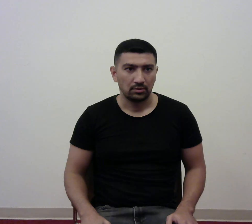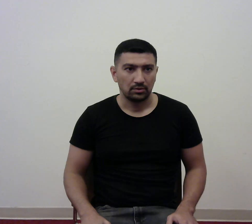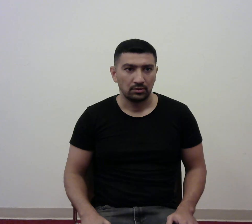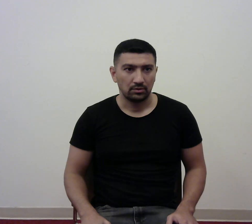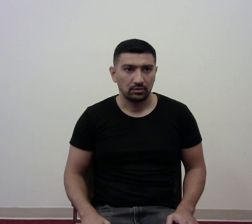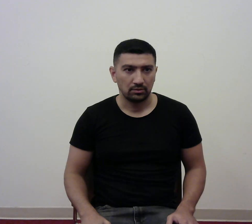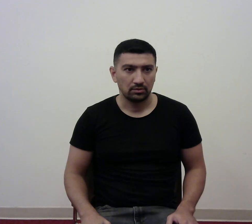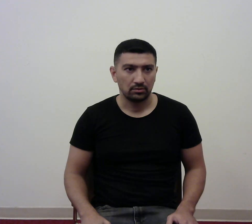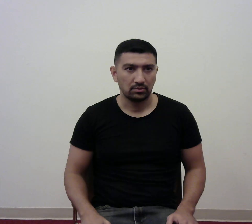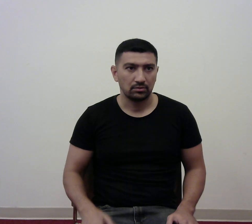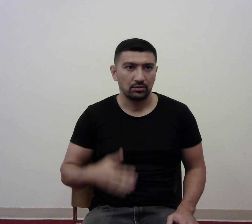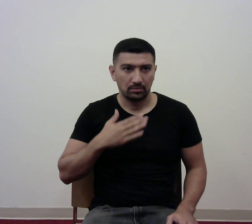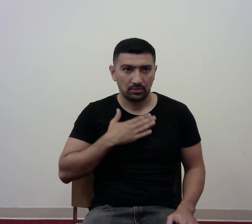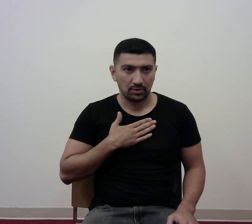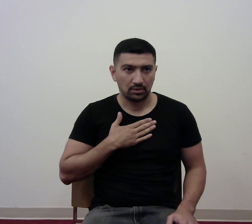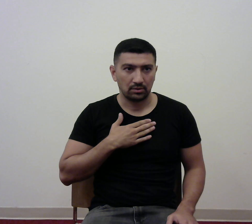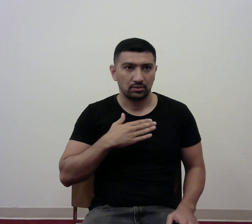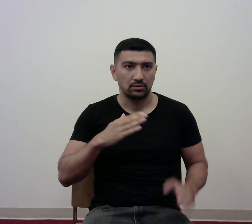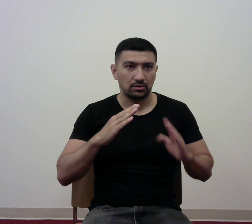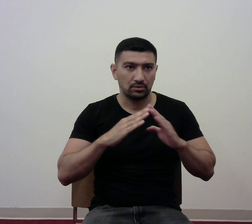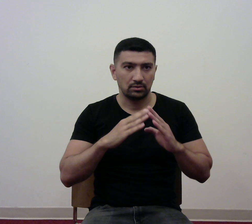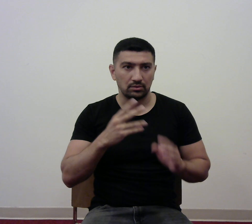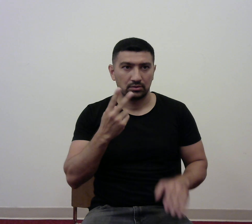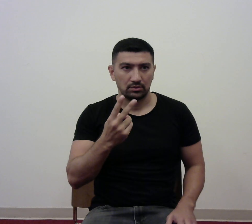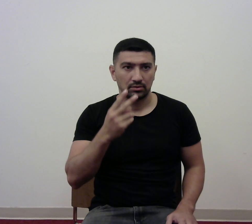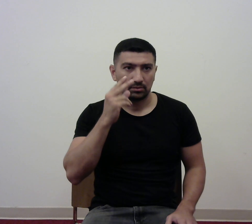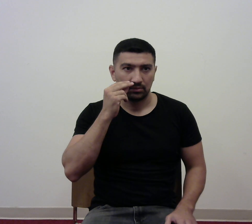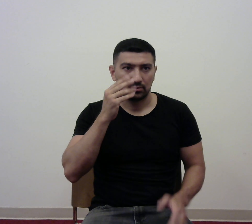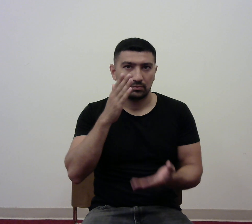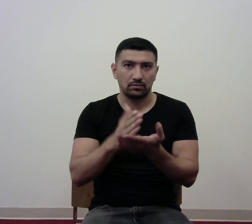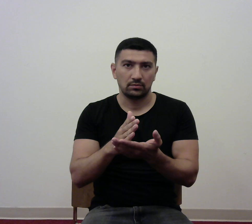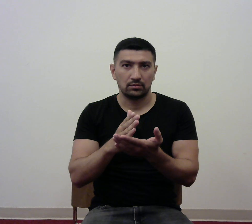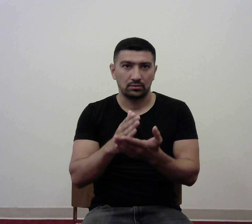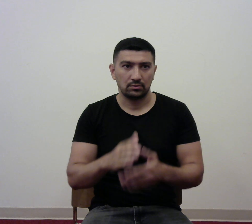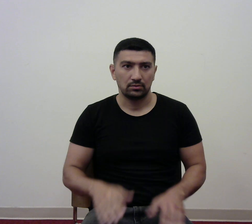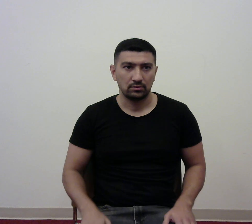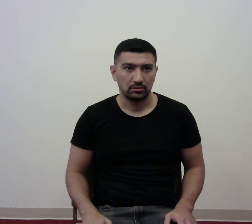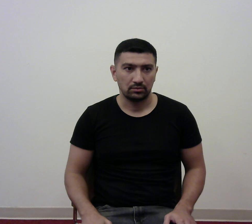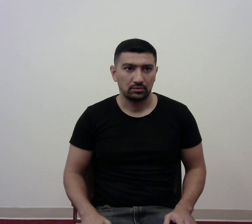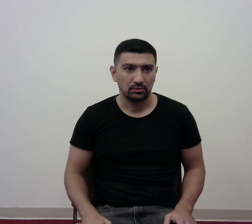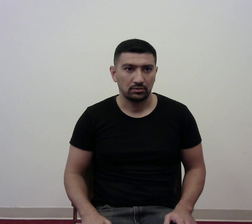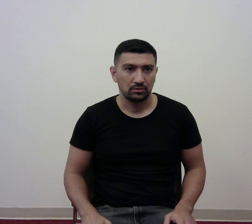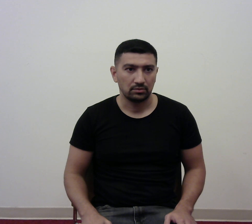Mənim evdə 2 pişiyim var